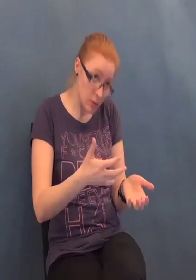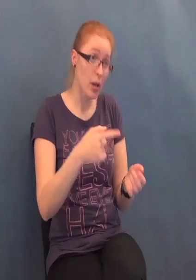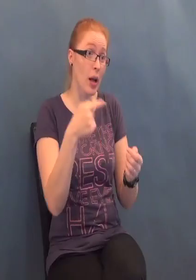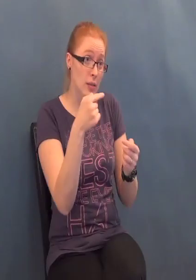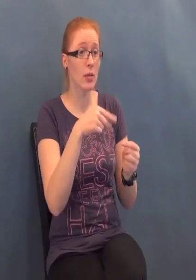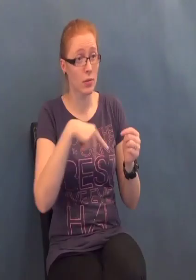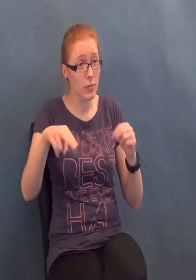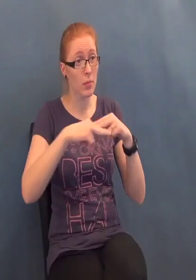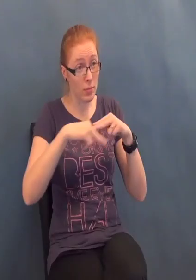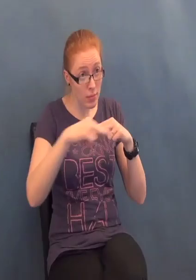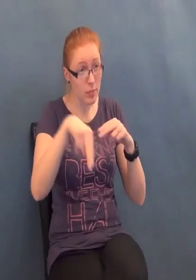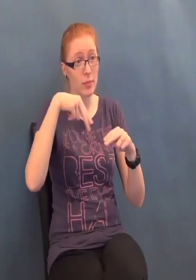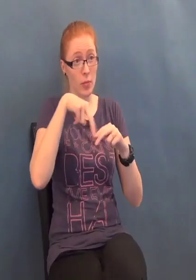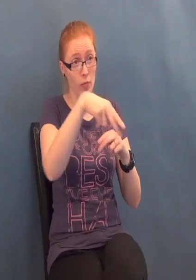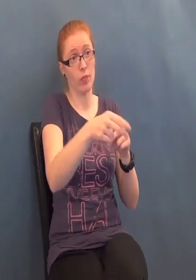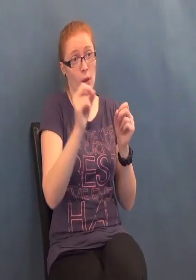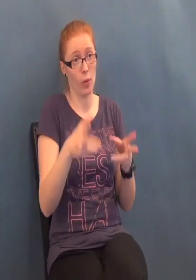Jeżeli chcesz i masz sprawy, to idź na pasy.